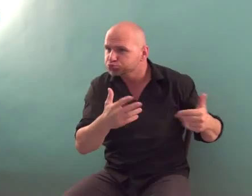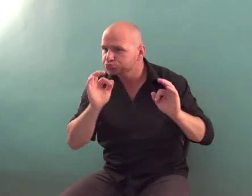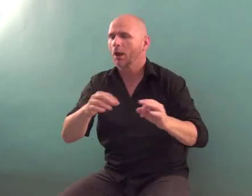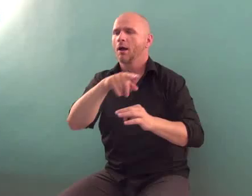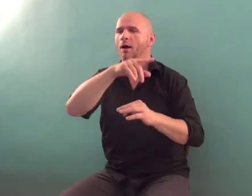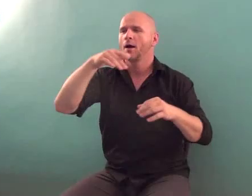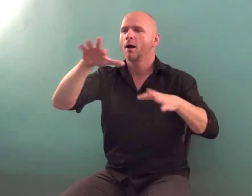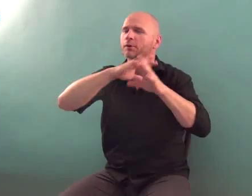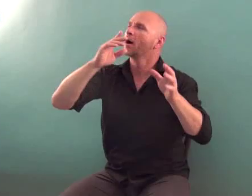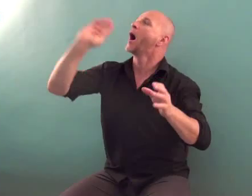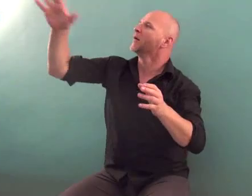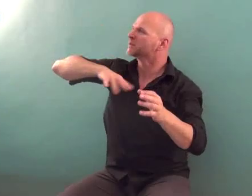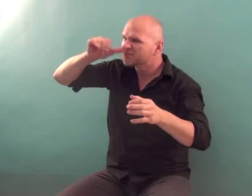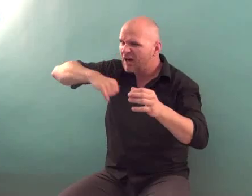Wszyscy imprezujący zaczynają mu opowiadać o wczorajszym alarmie.